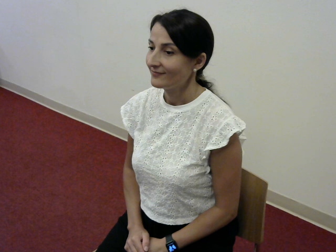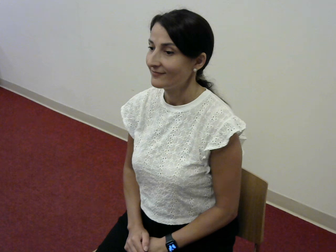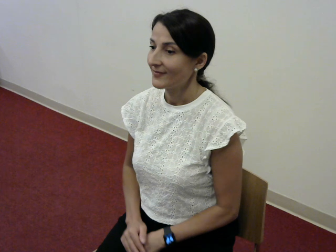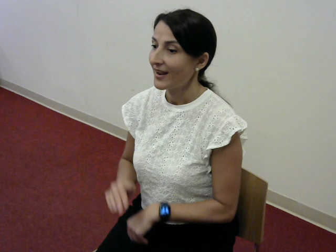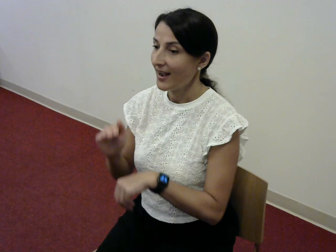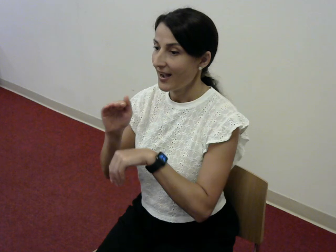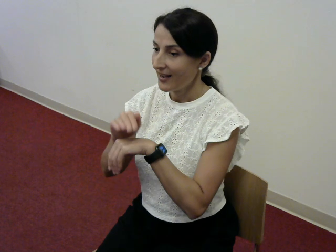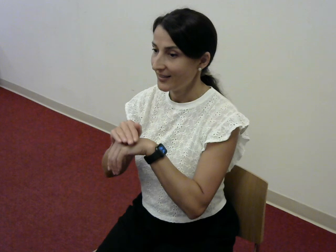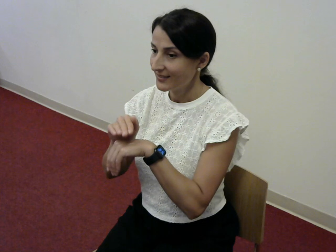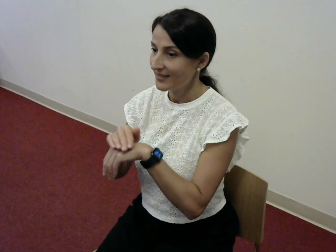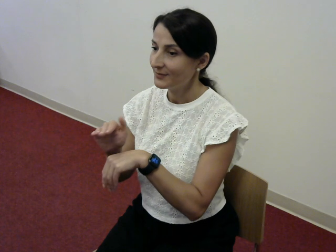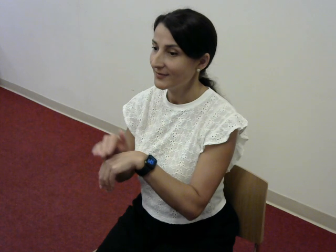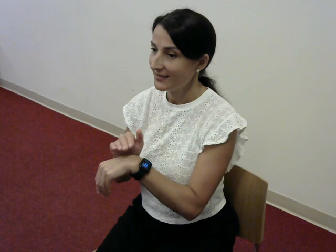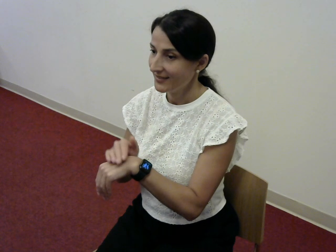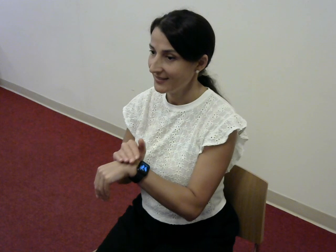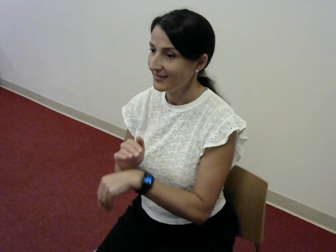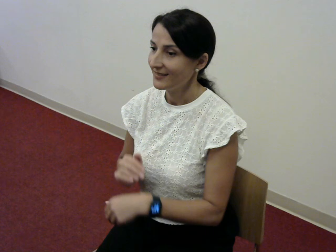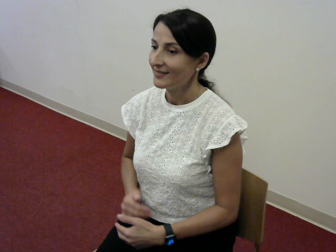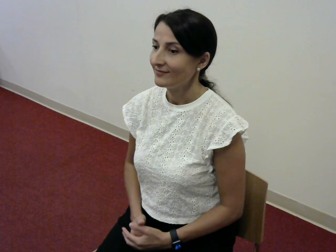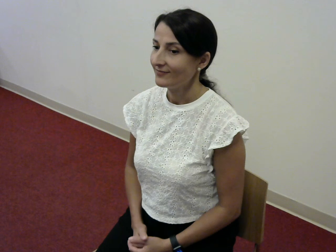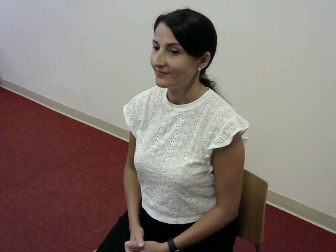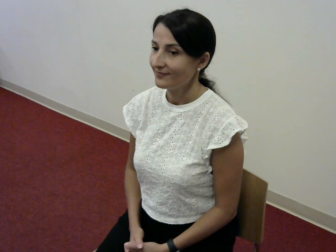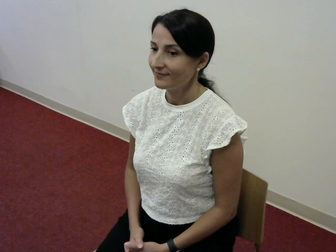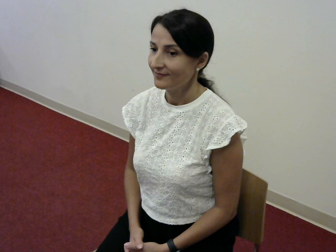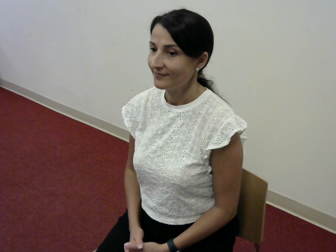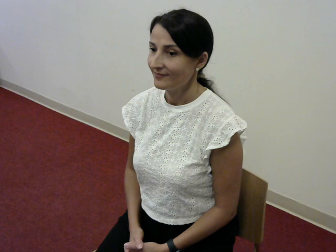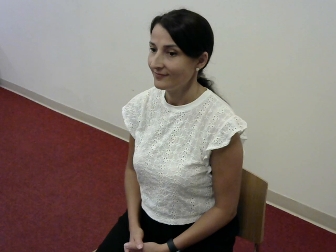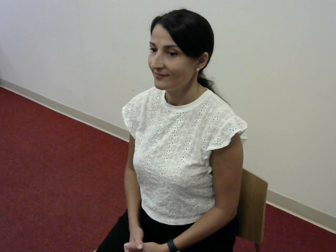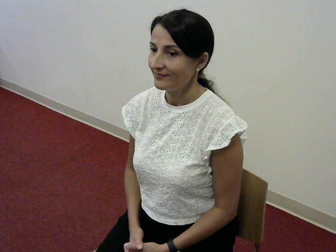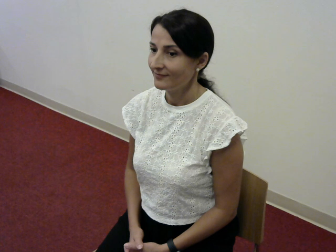Axşamınız xeyir